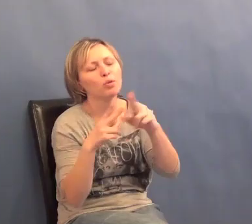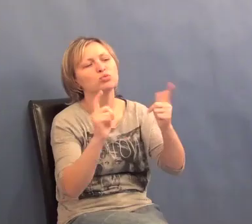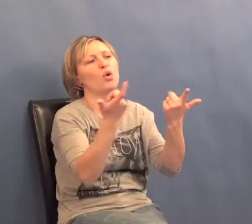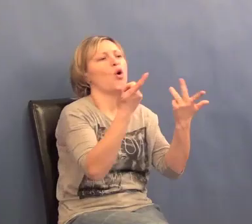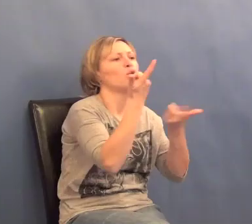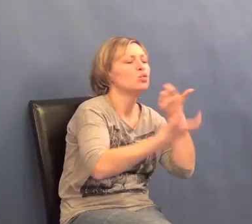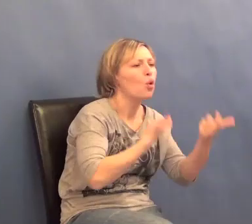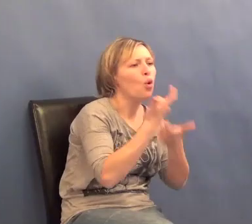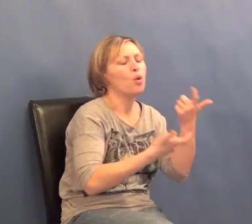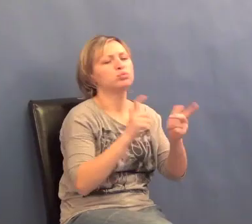Co należy zrobić?